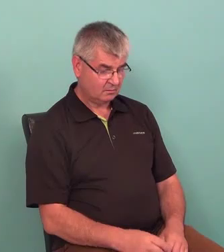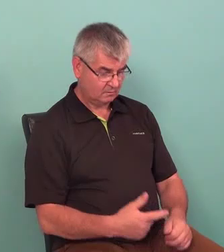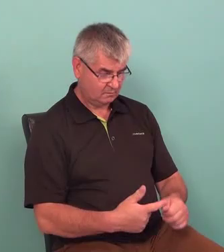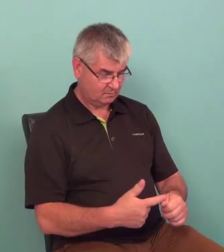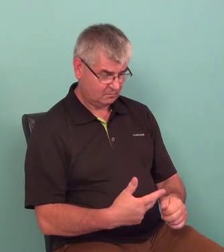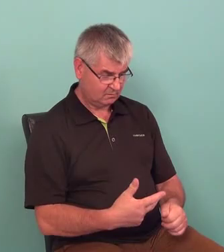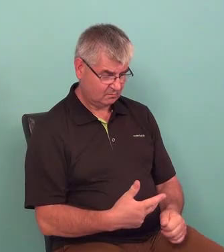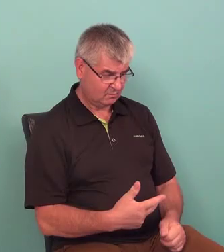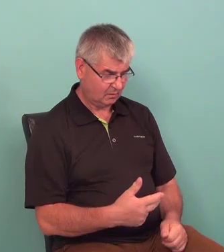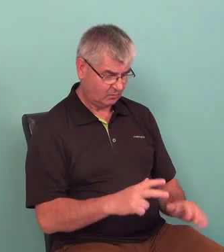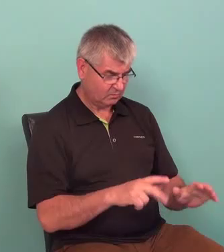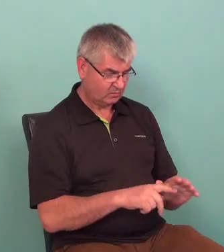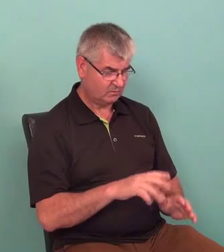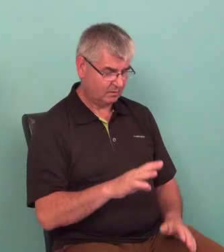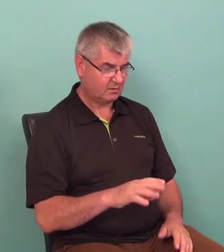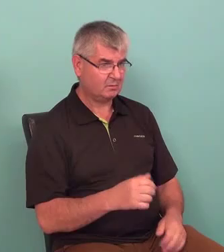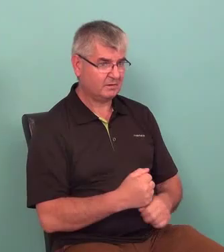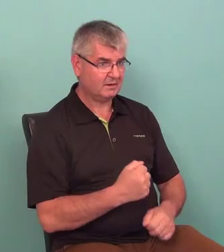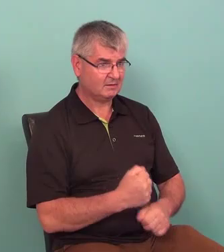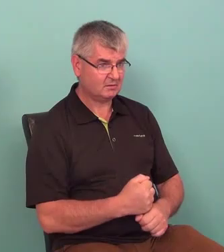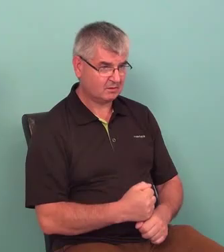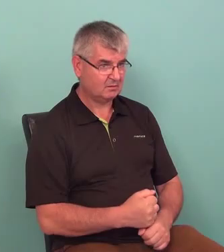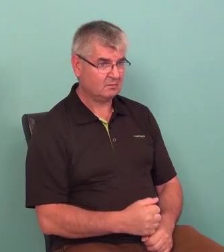Dwudziestego trzeciego pracuję od ósmej do czwartej.